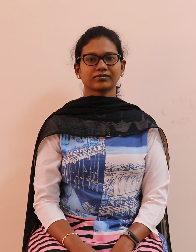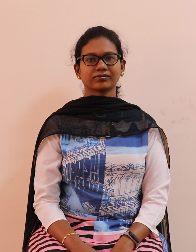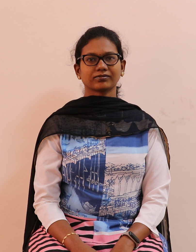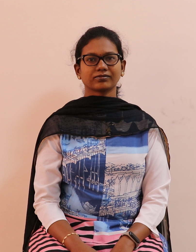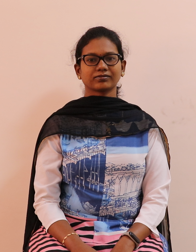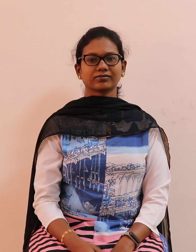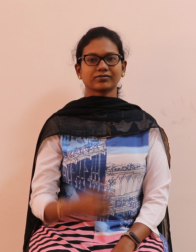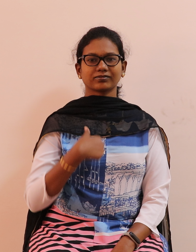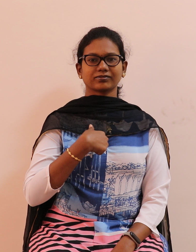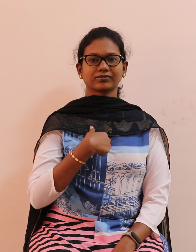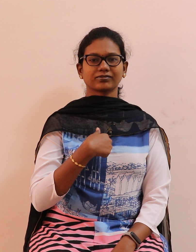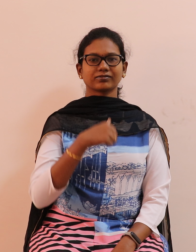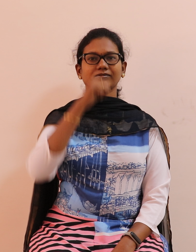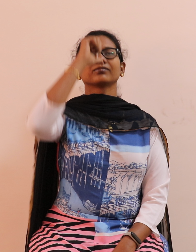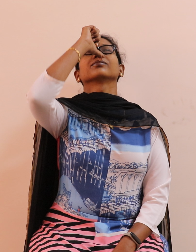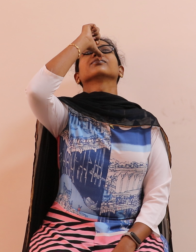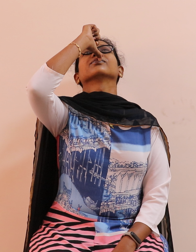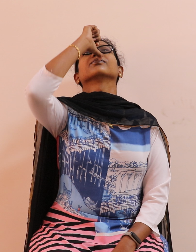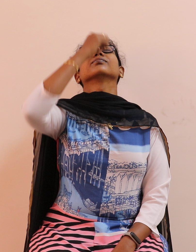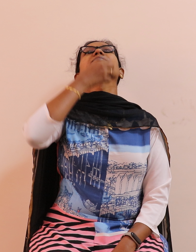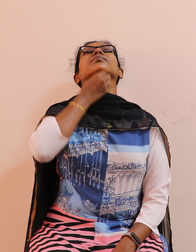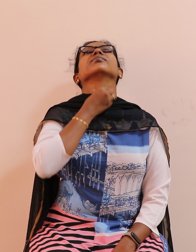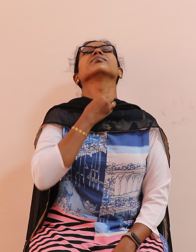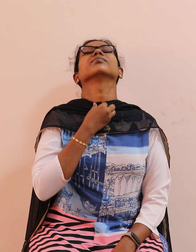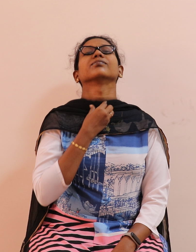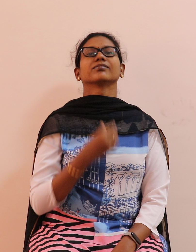i need water